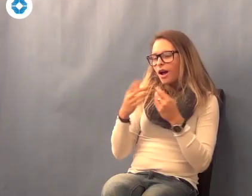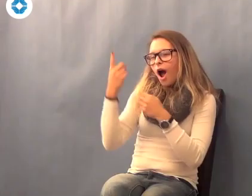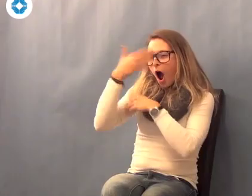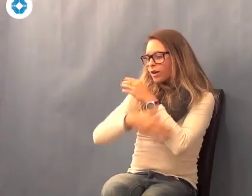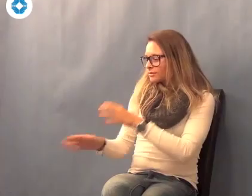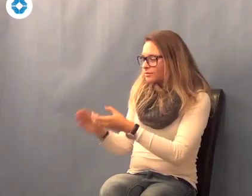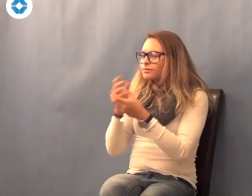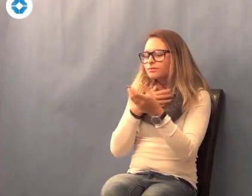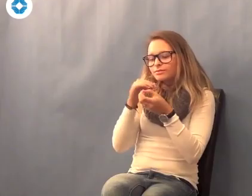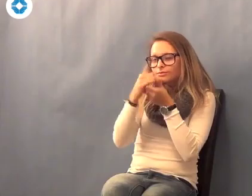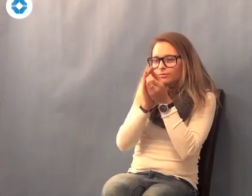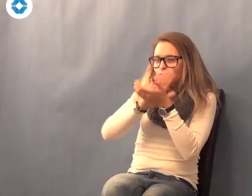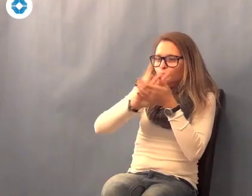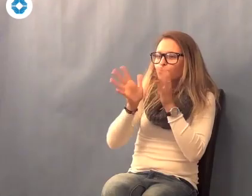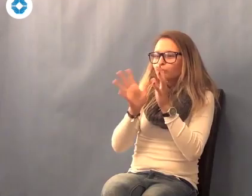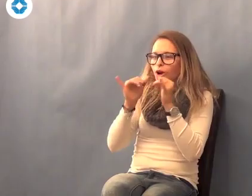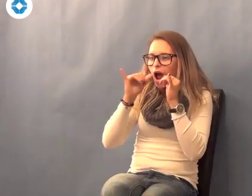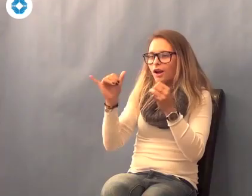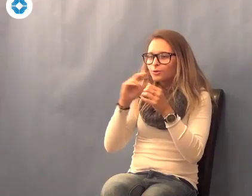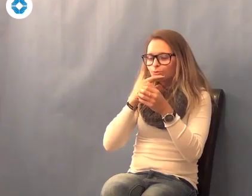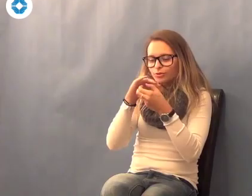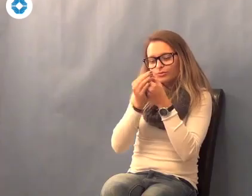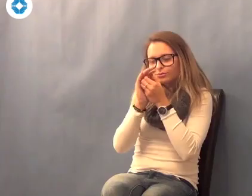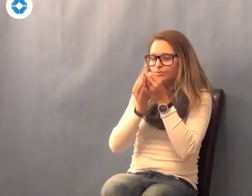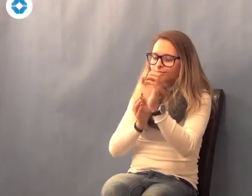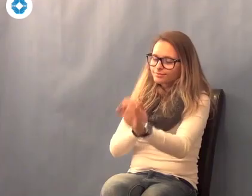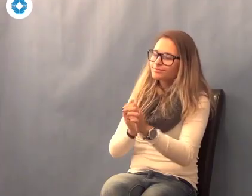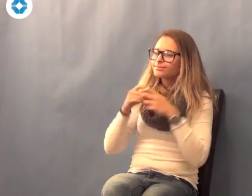Ostatnią gruszkę ochuchał, wytarł dokładnie i też odłożył do koszyka.